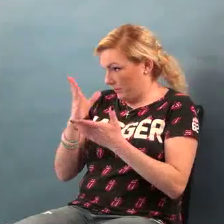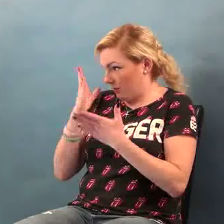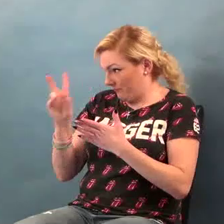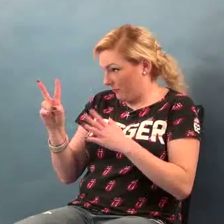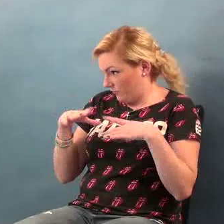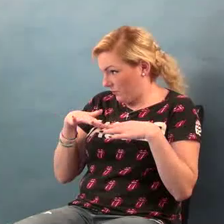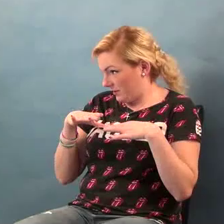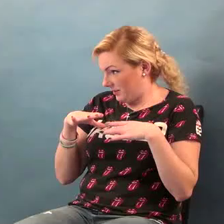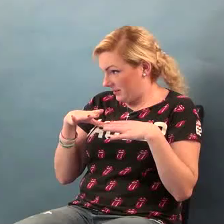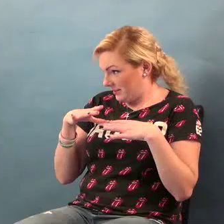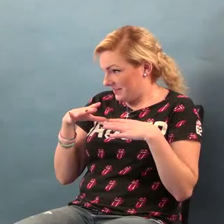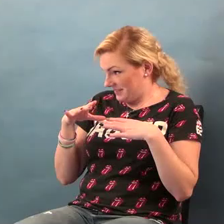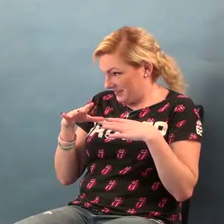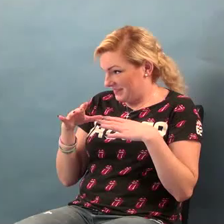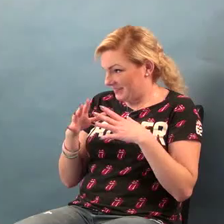Dwa dni - szóstego i siódmego.